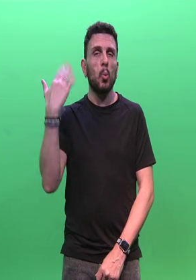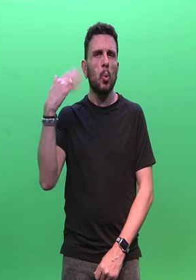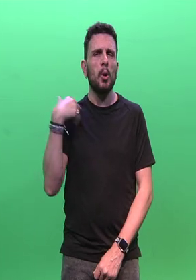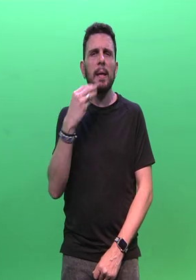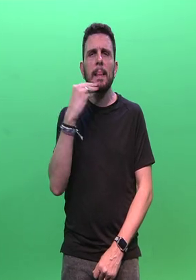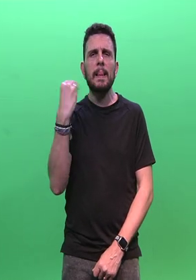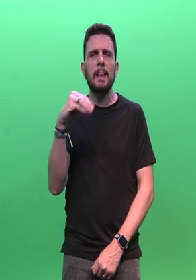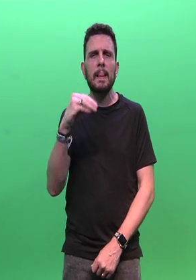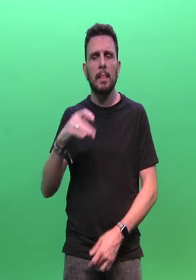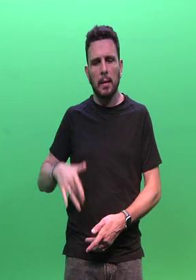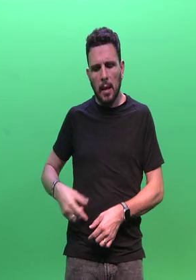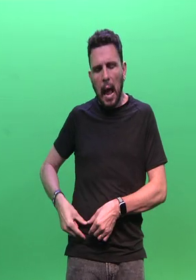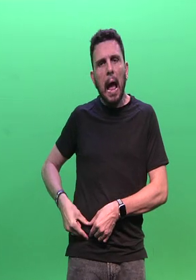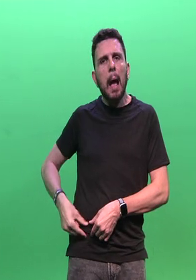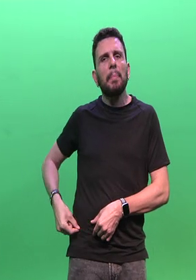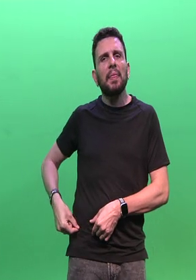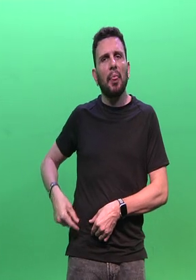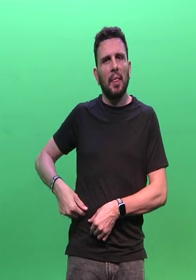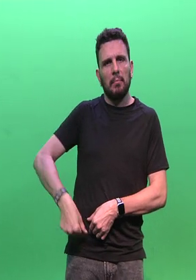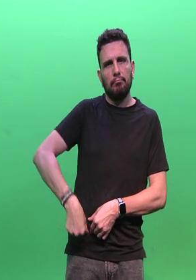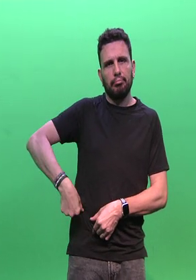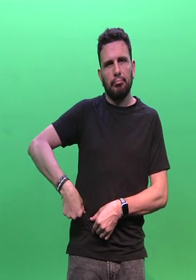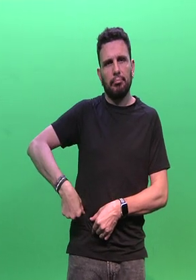Fa temps, quan era jove, em van operar d'apendicitis.